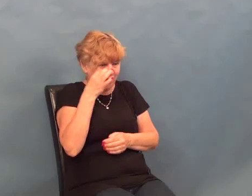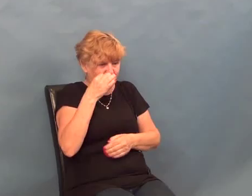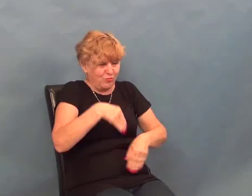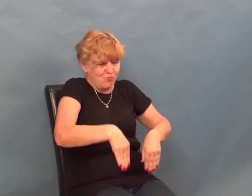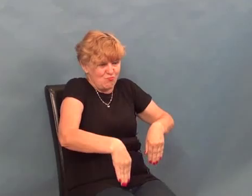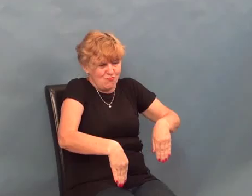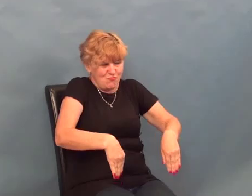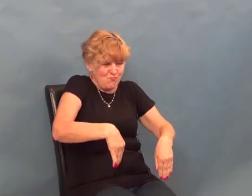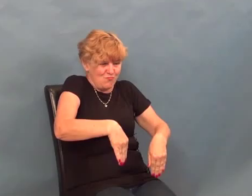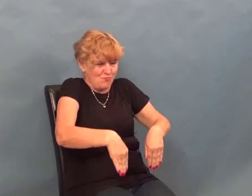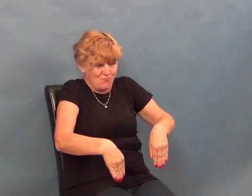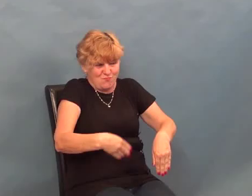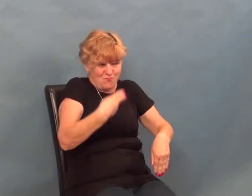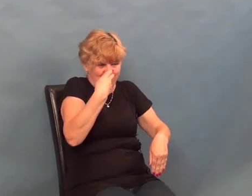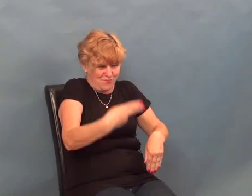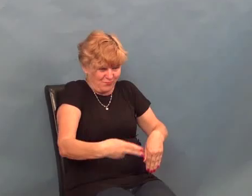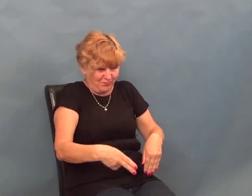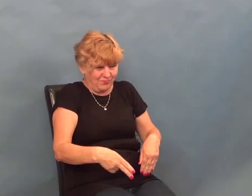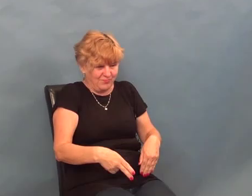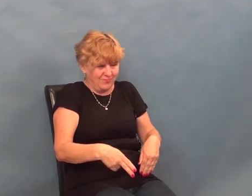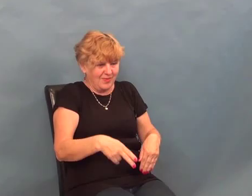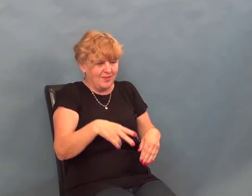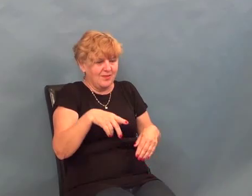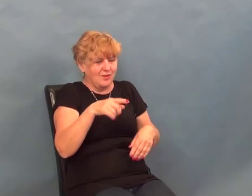Kot przychodzi powoli i patrzy.